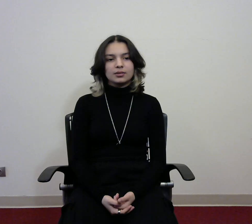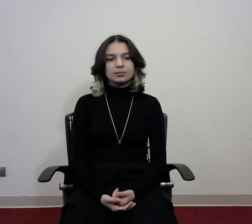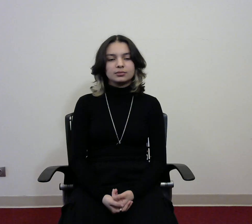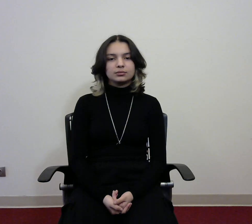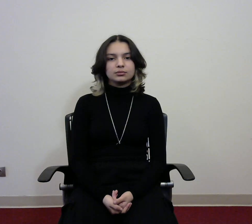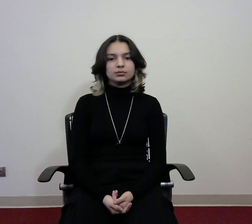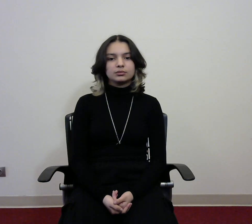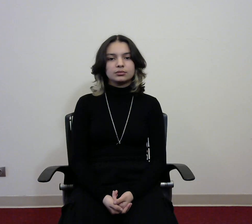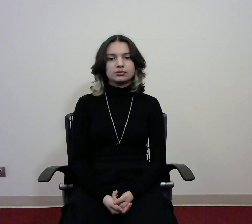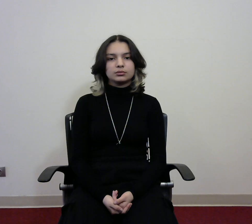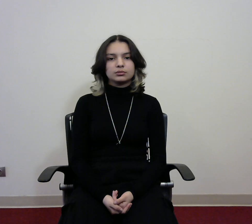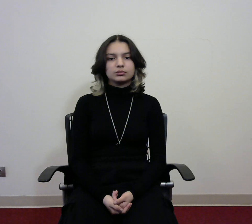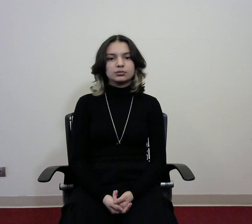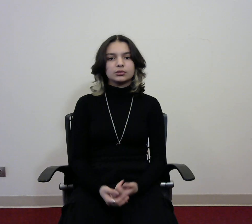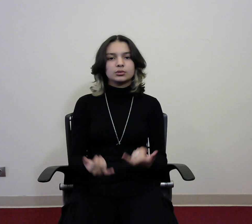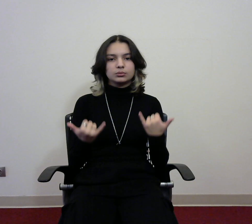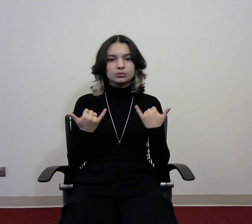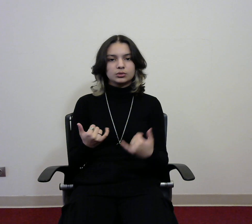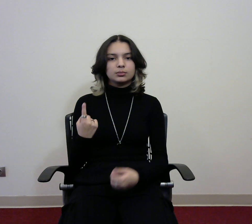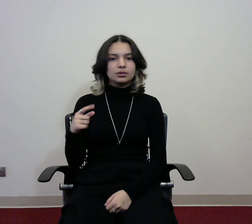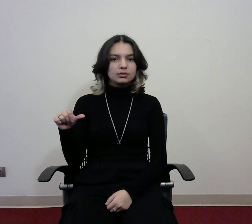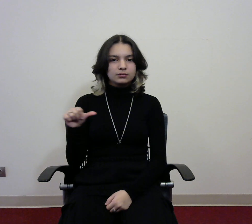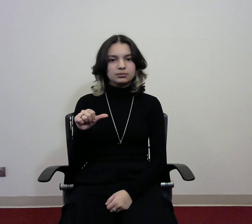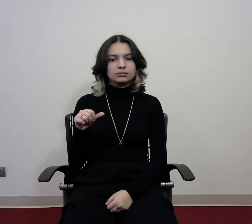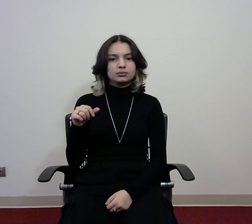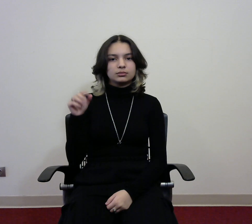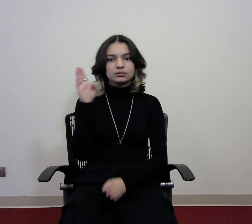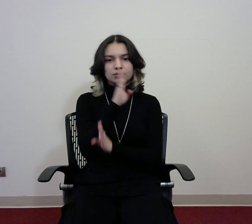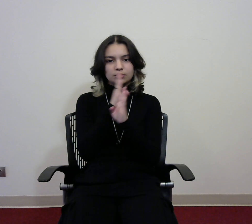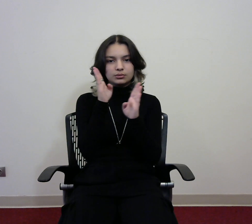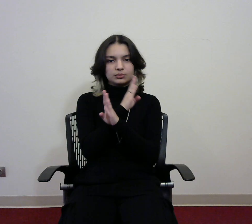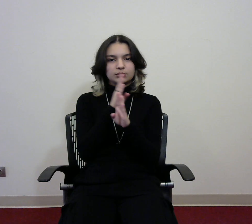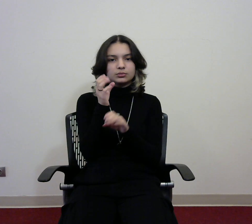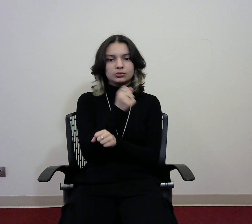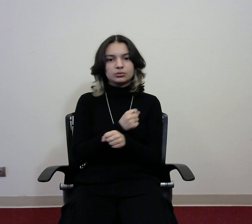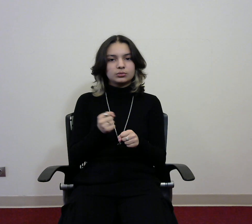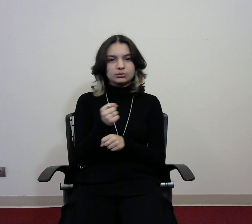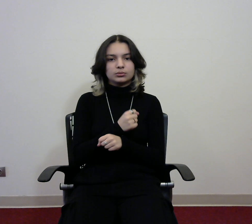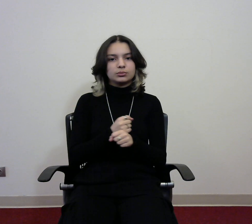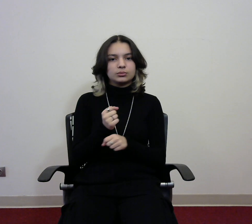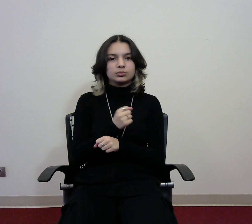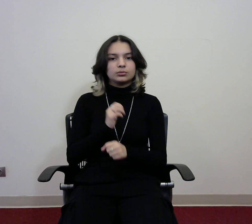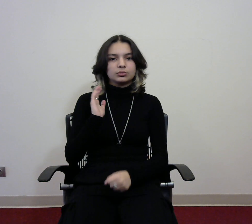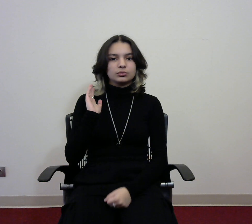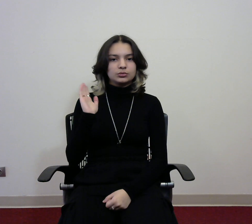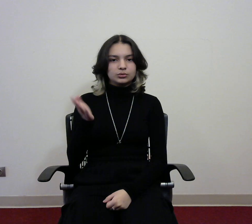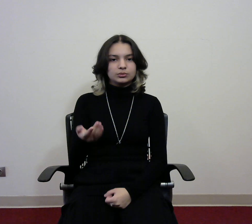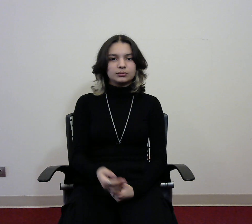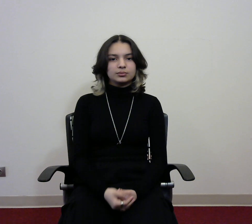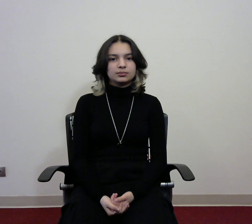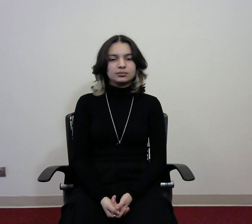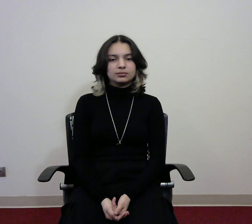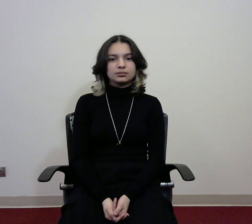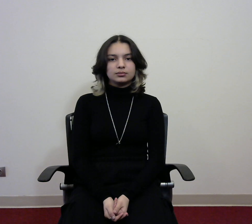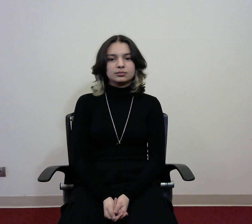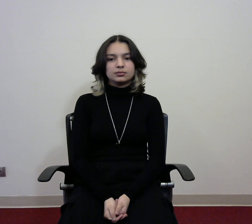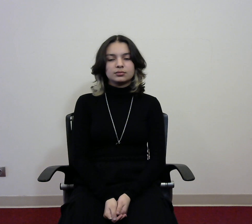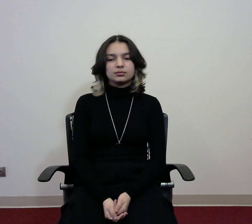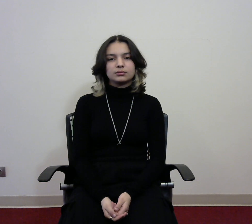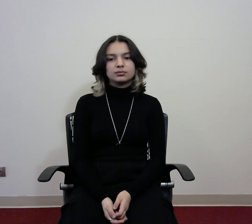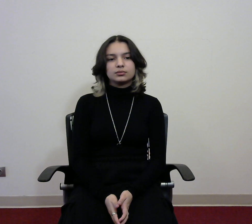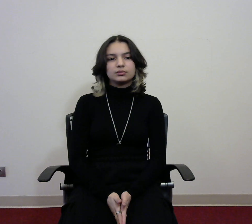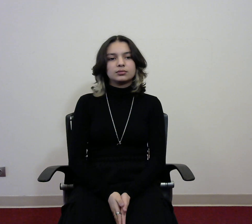Bu həftə hava küləkli olacaq